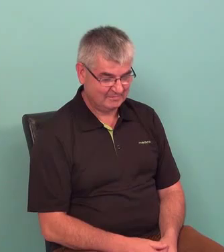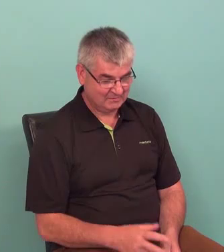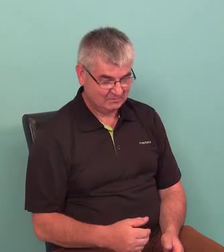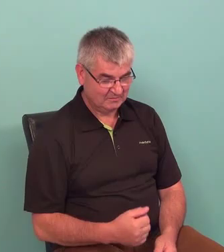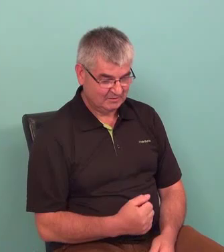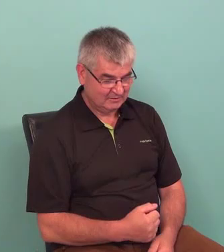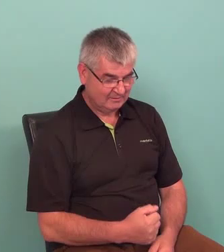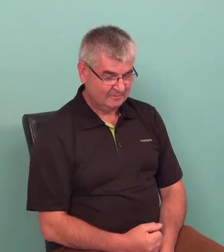Niestety, praca.